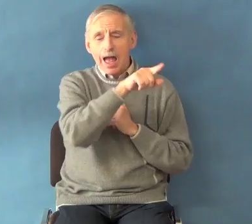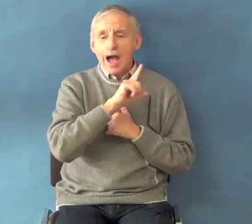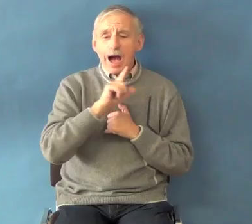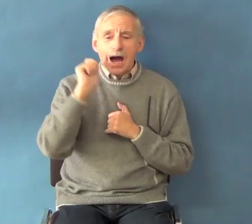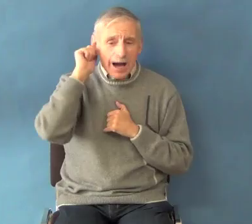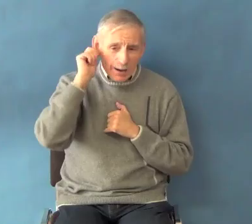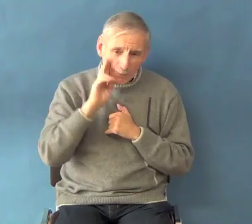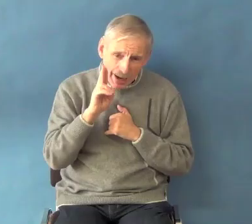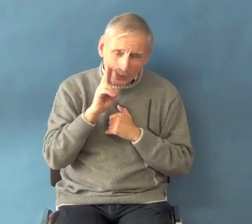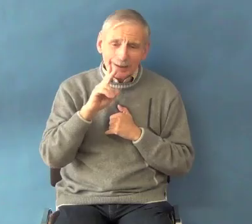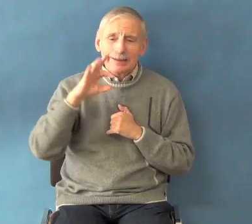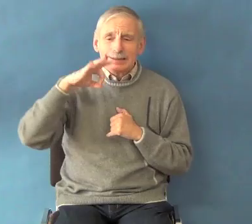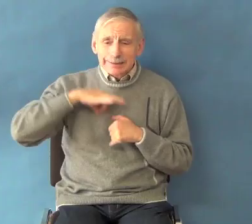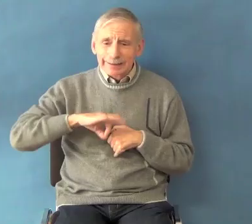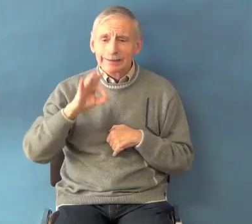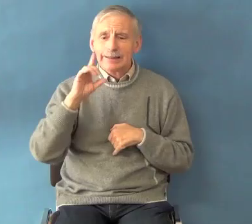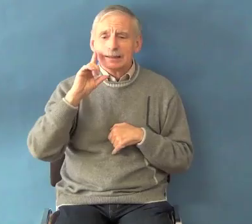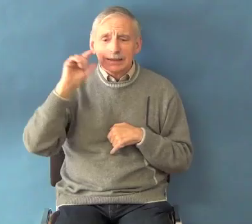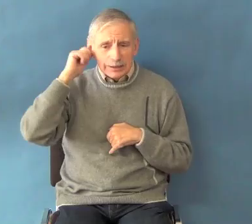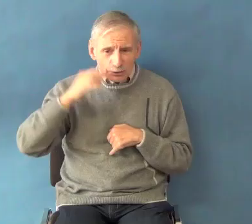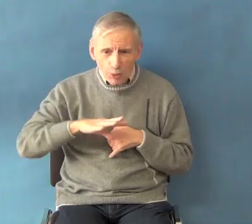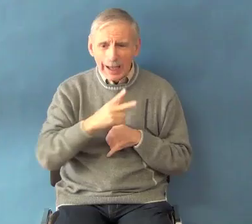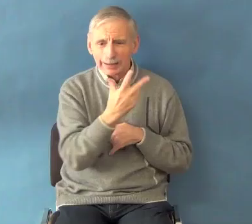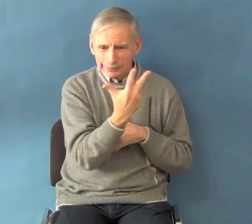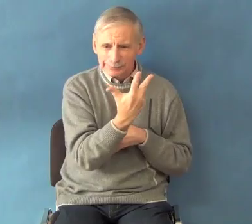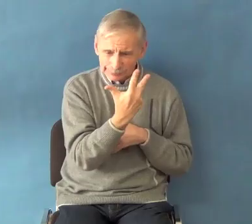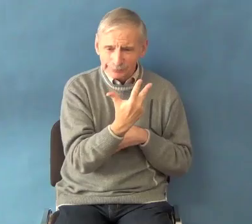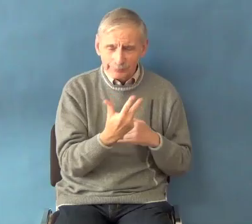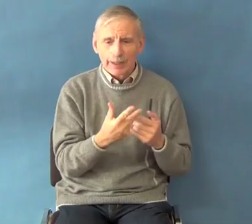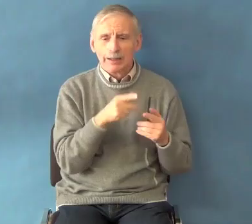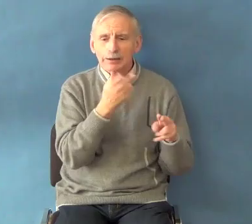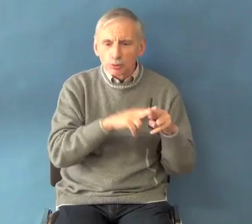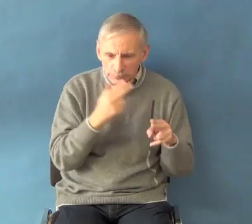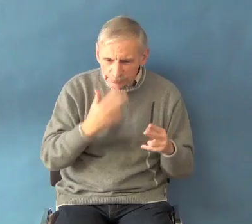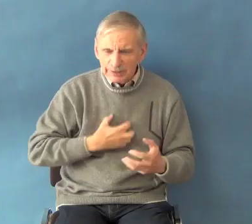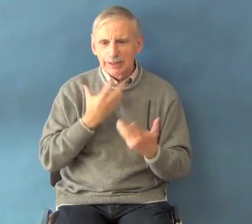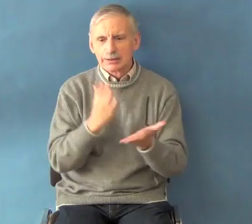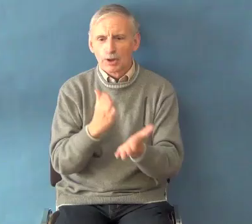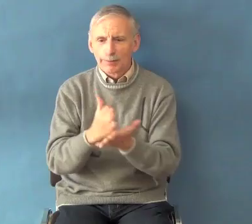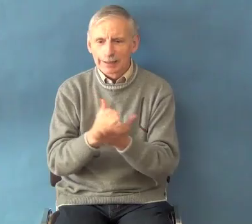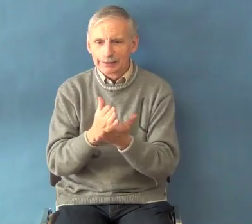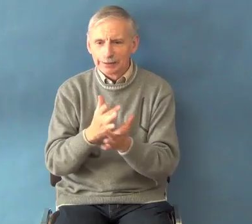Trzy osoby - mama, syn i córka - chcą mu pomóc.